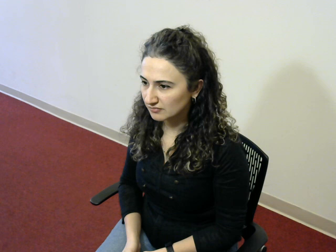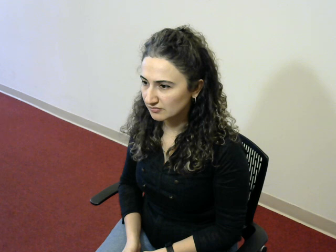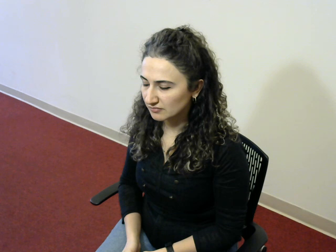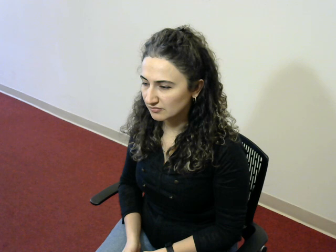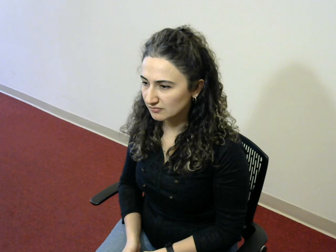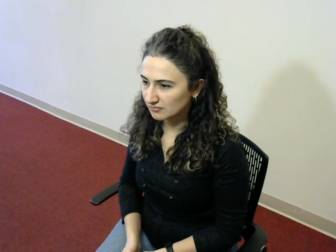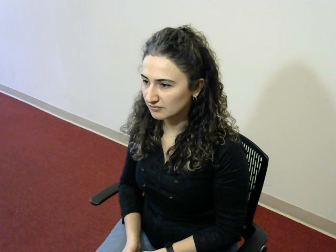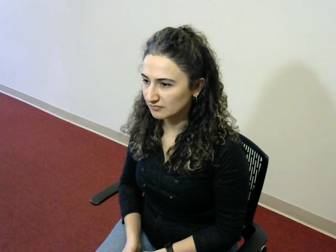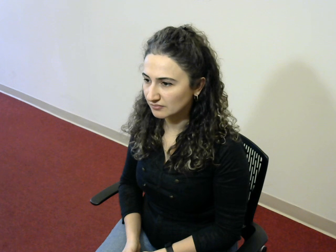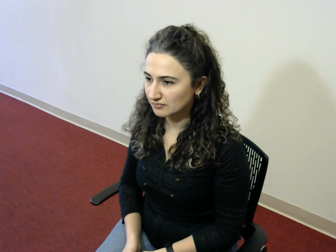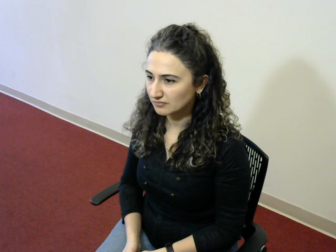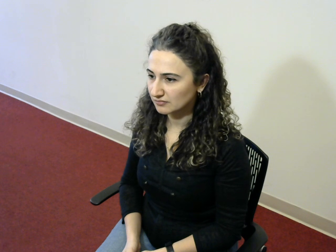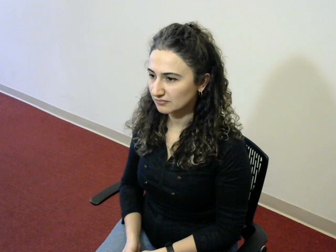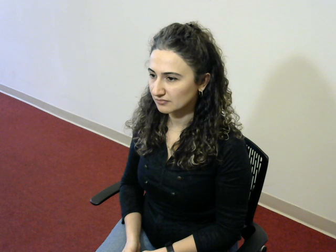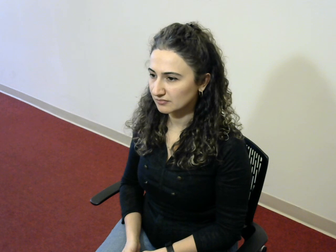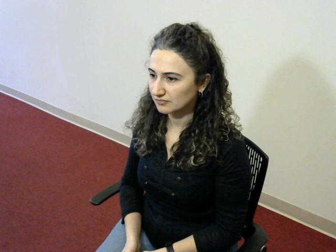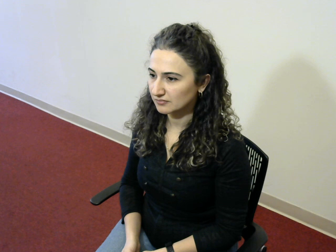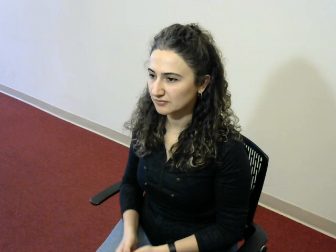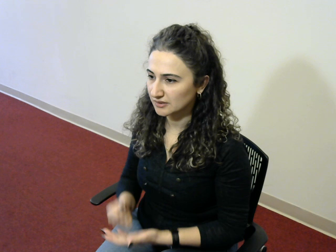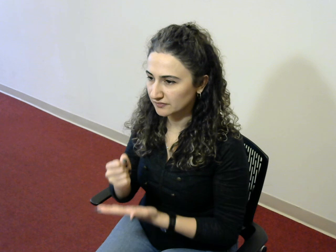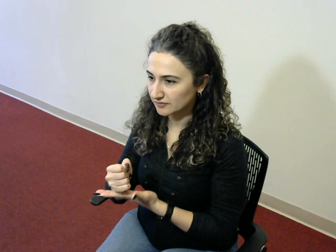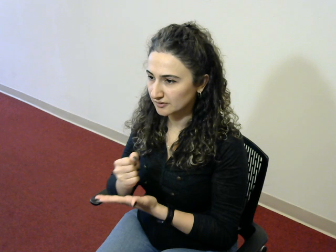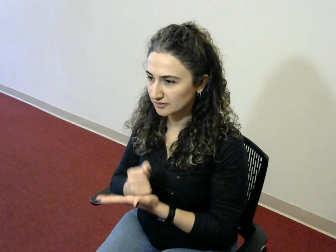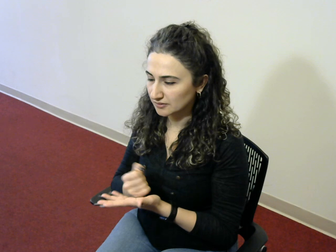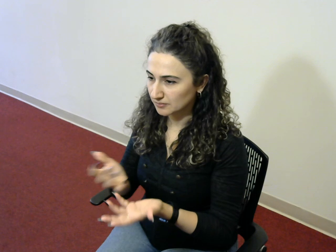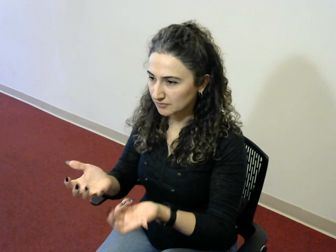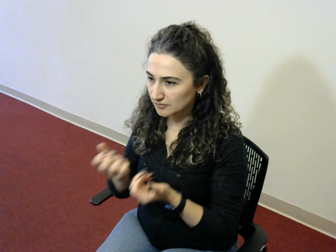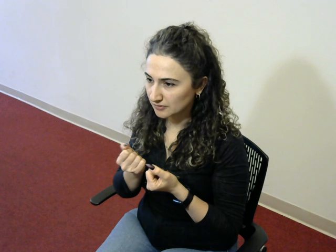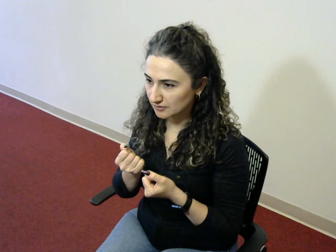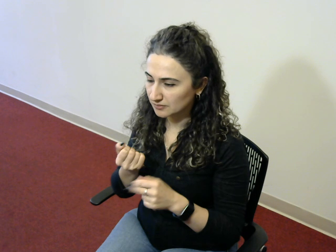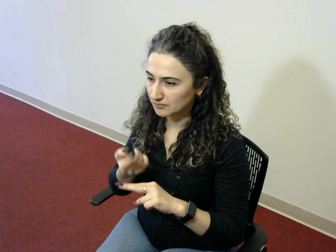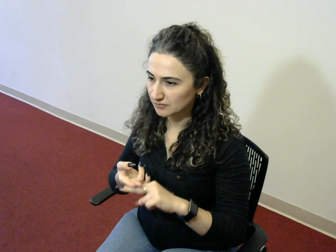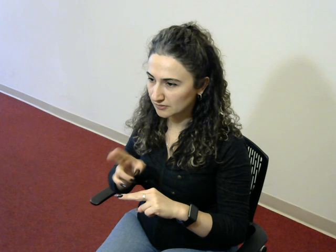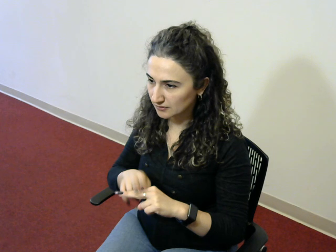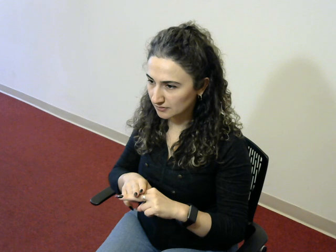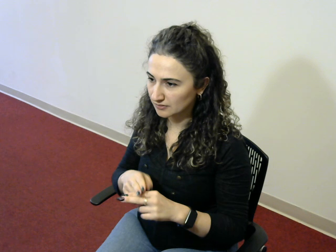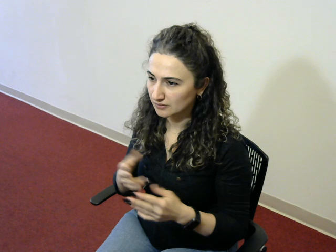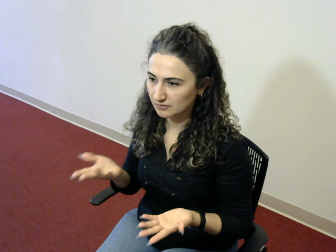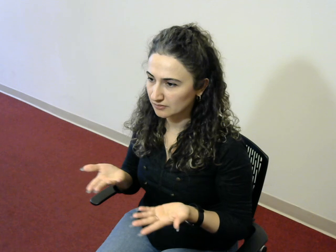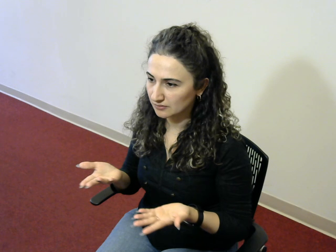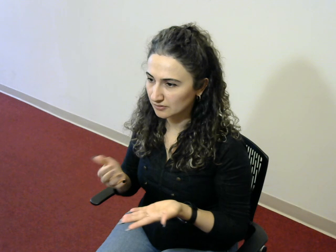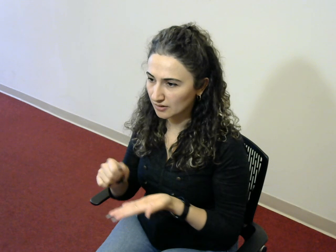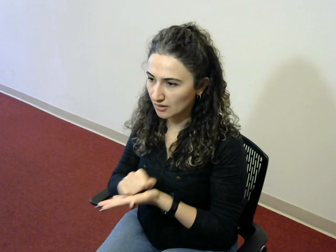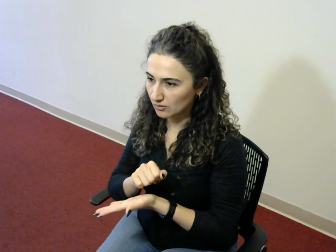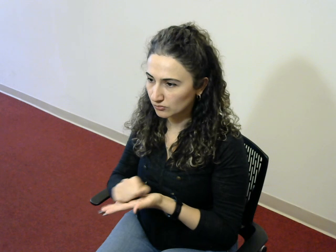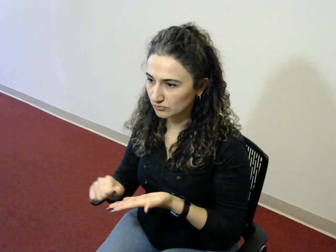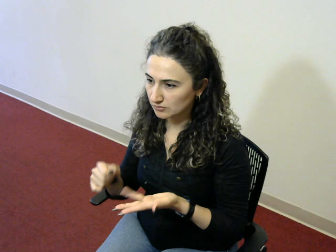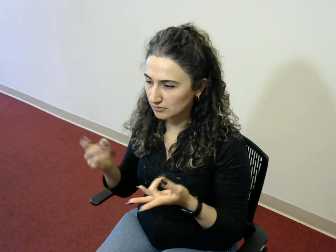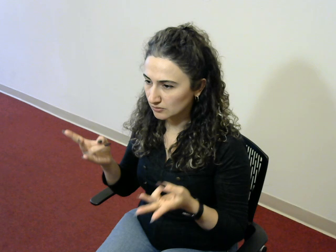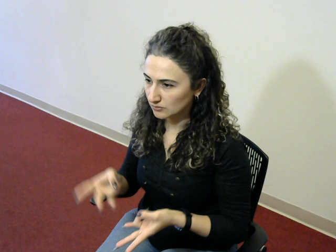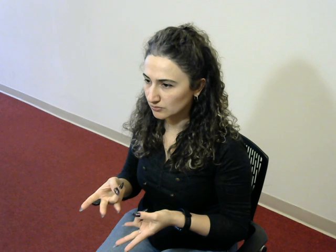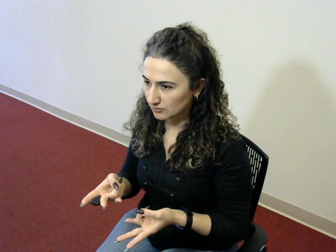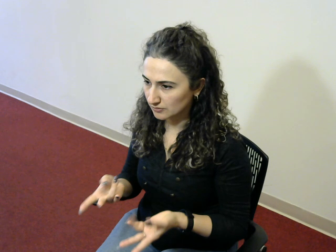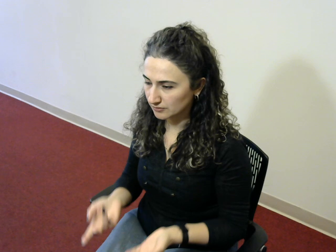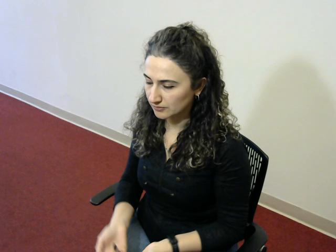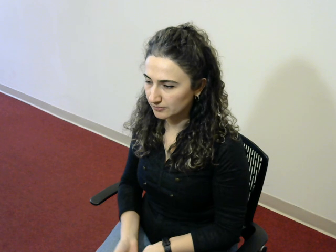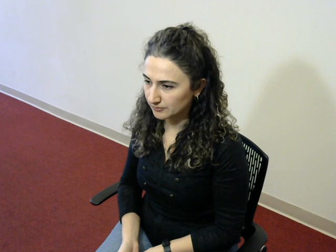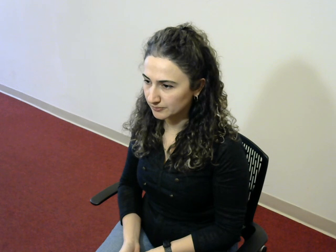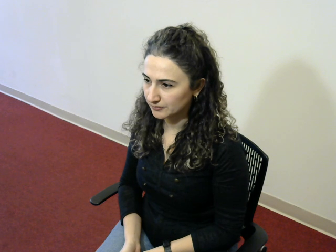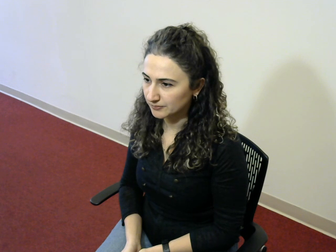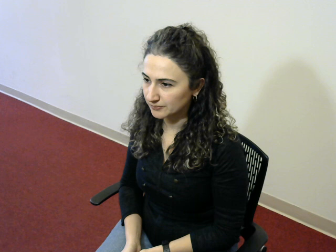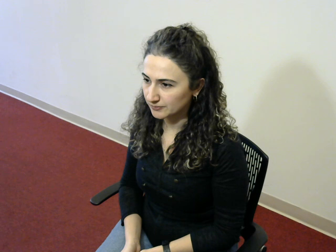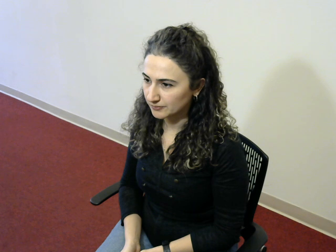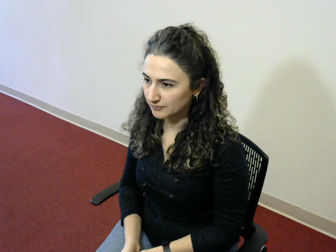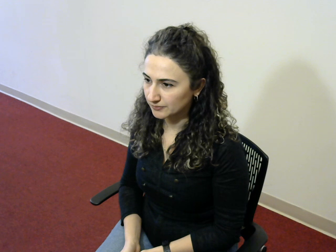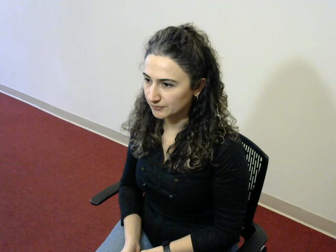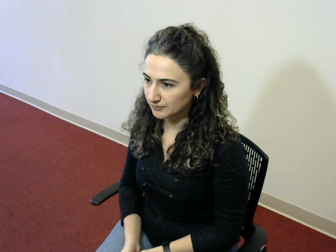Viza almaq üçün hansı sənədlər lazımdır?